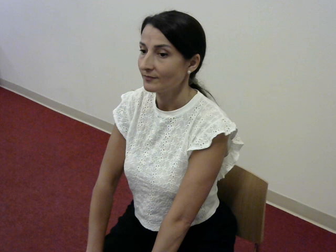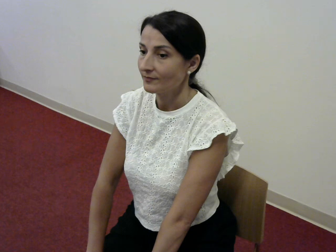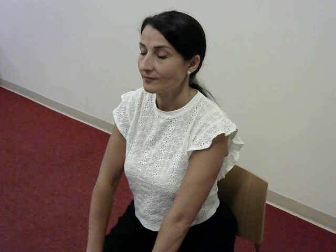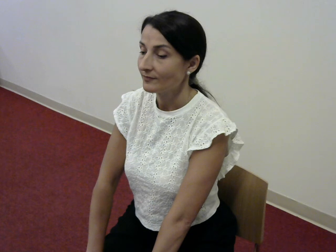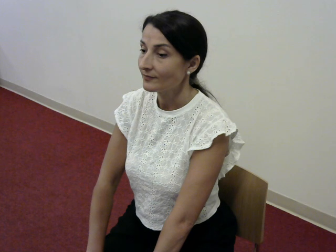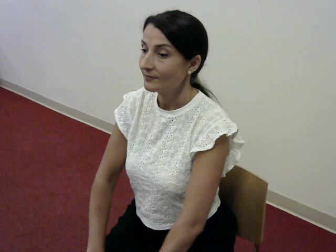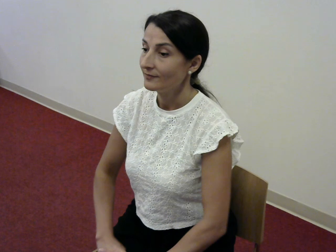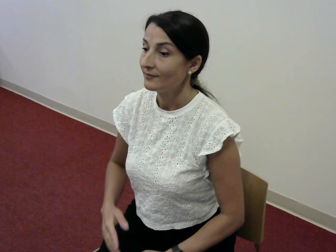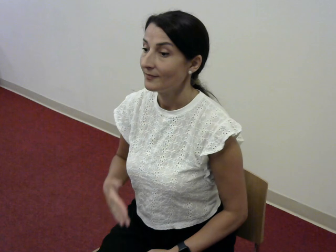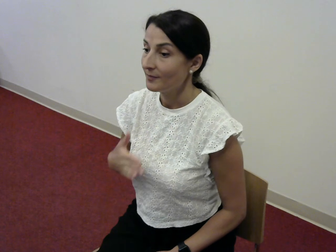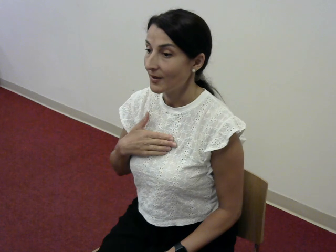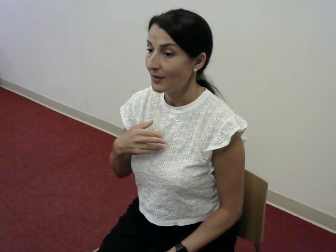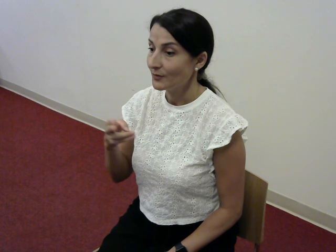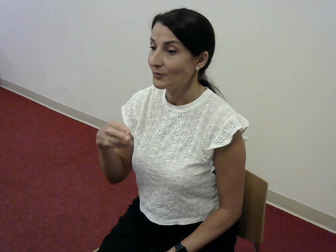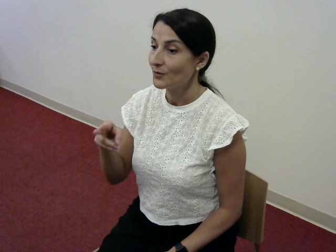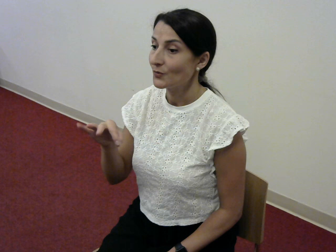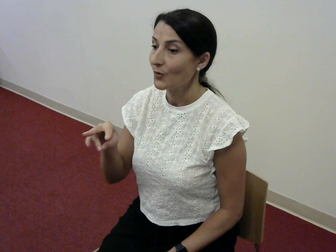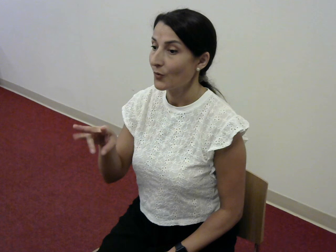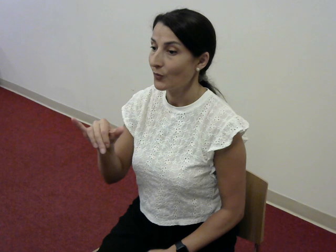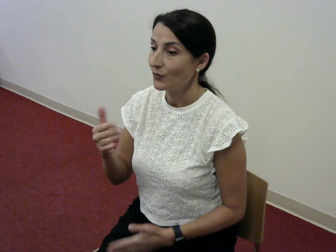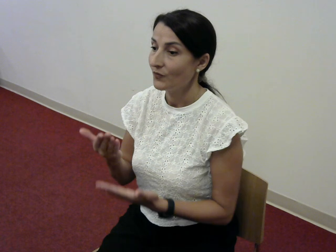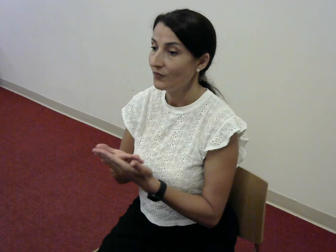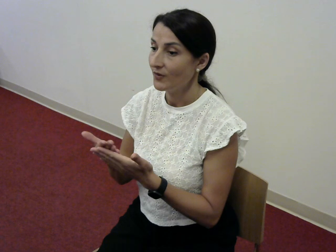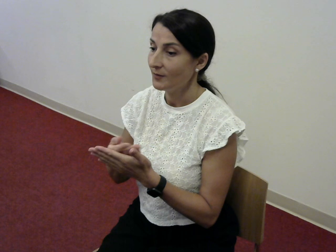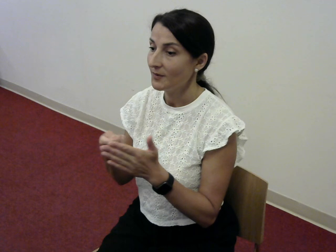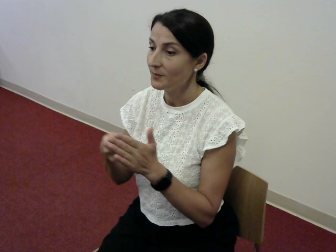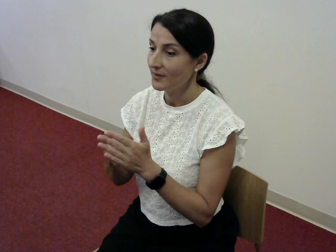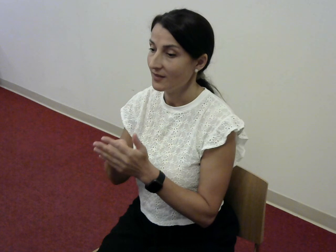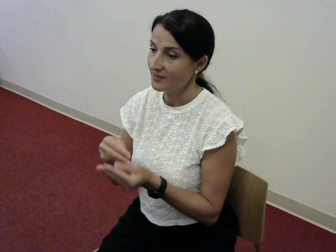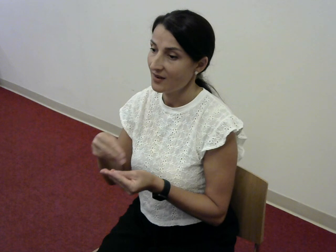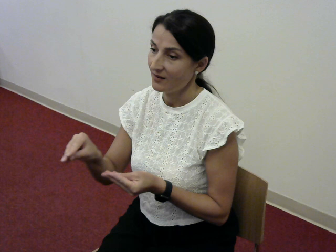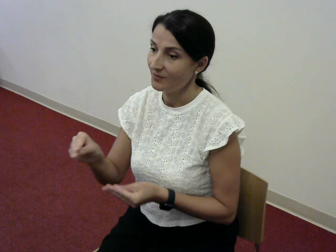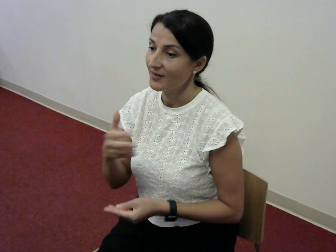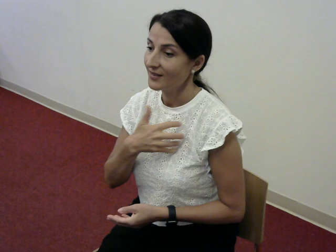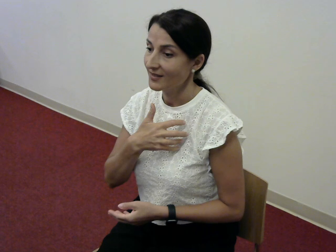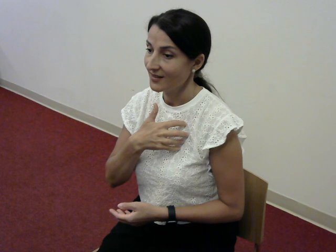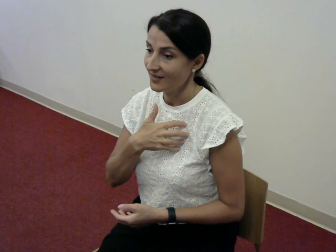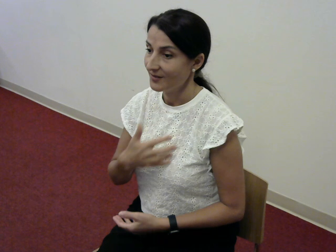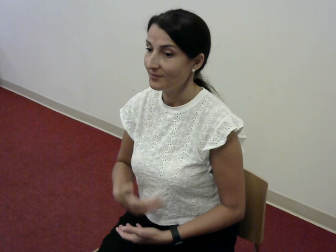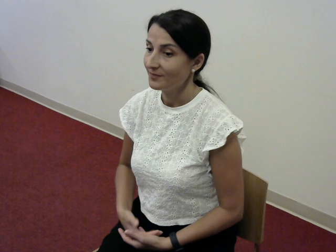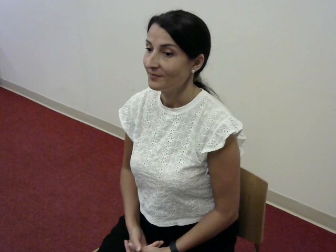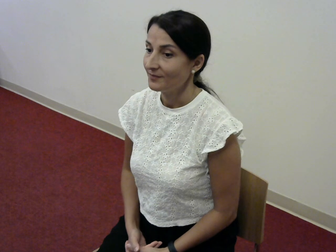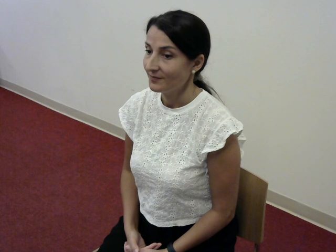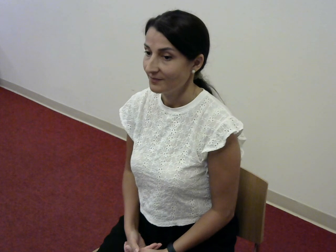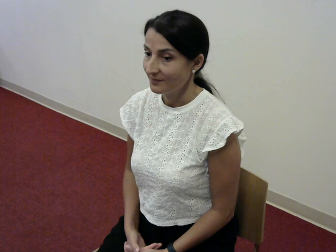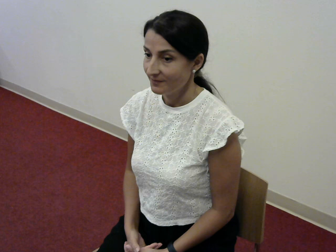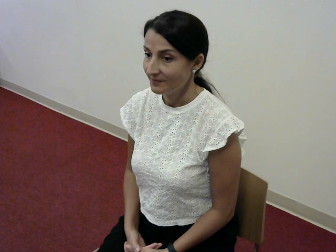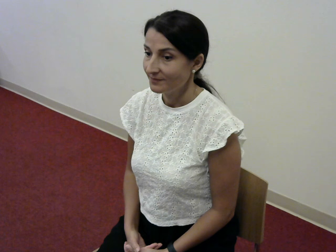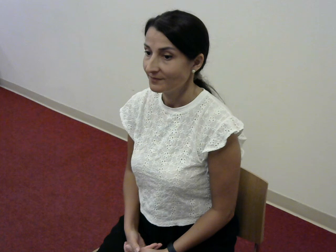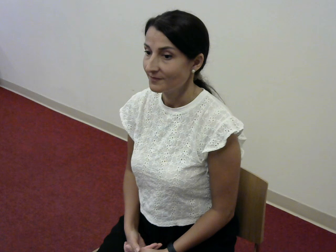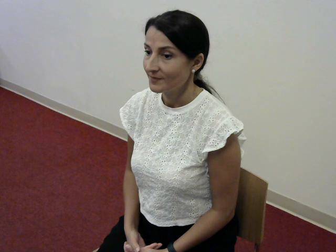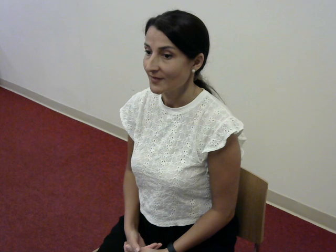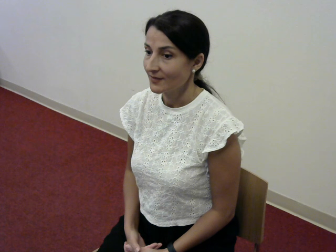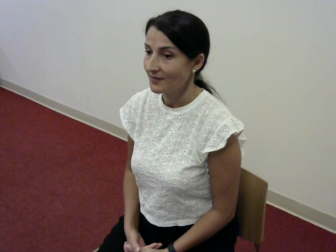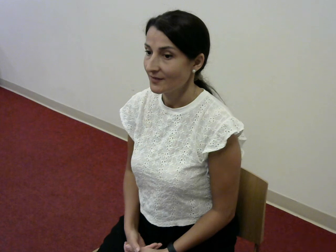Mən "Dolu" filminə bilet almaq istəyirəm